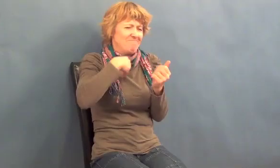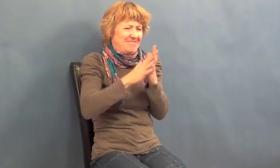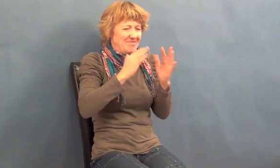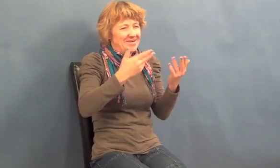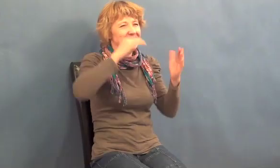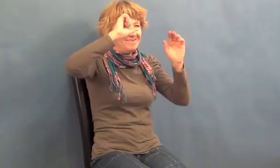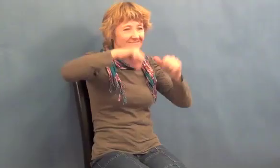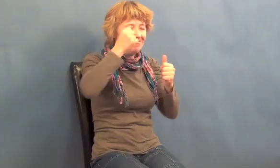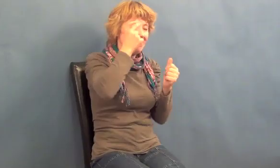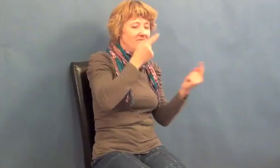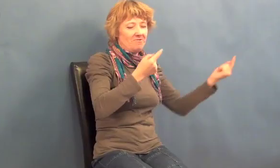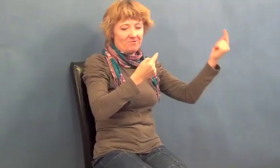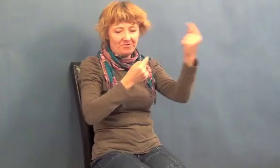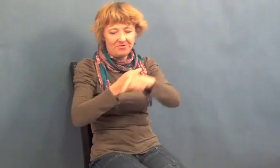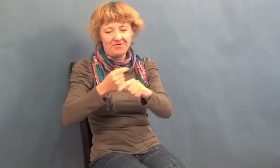Więc nadchodzi ranek, budzi się i przychodzi.